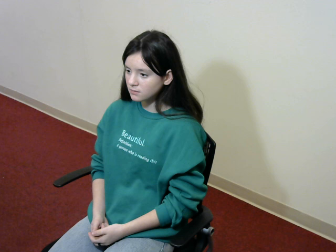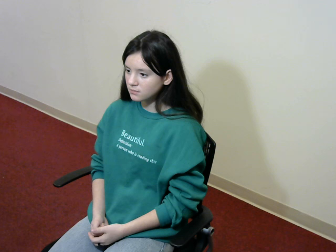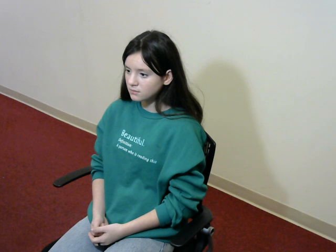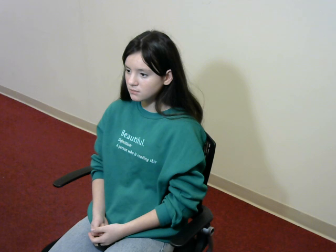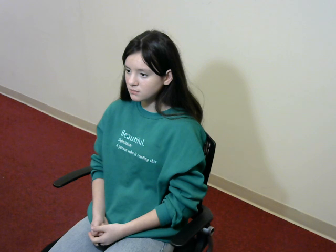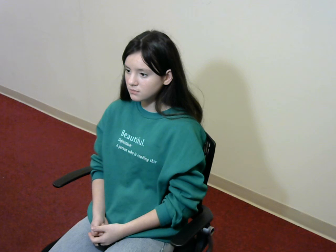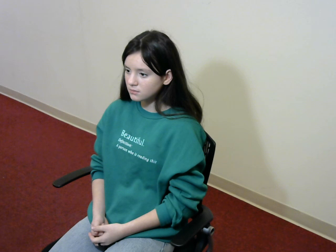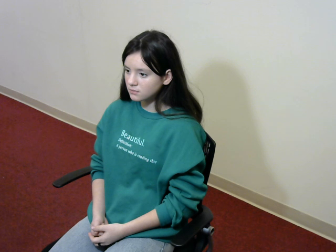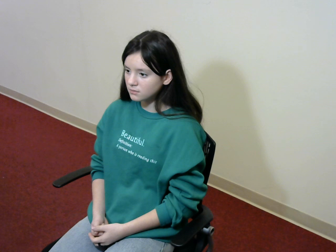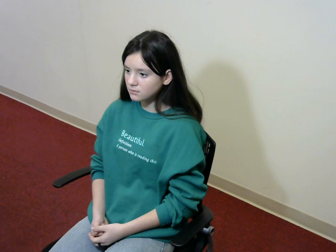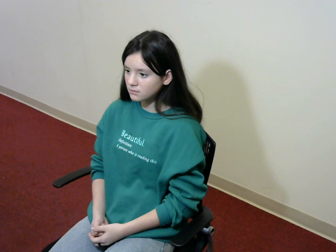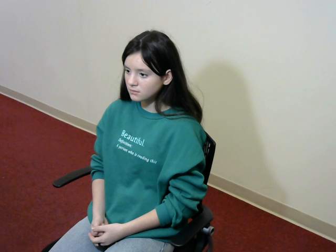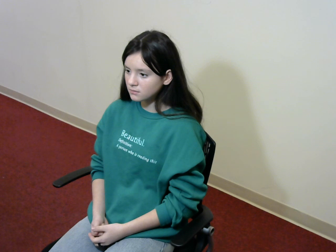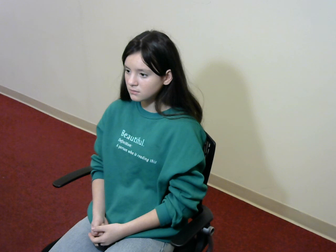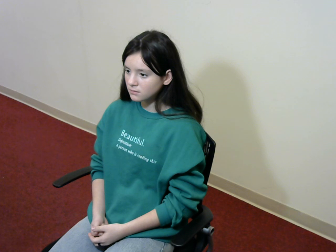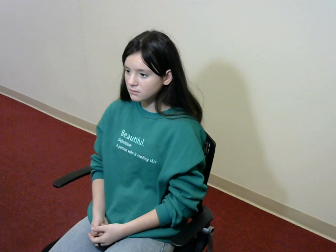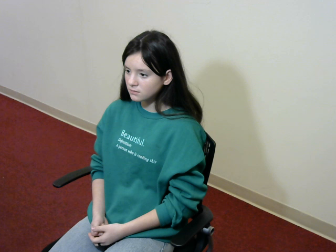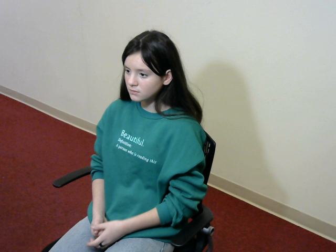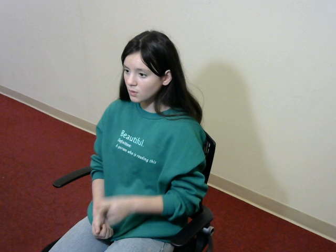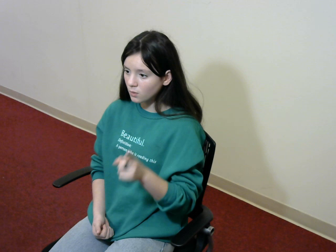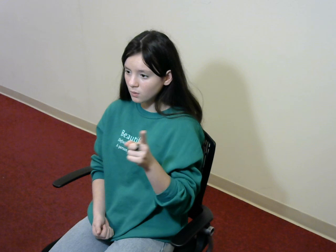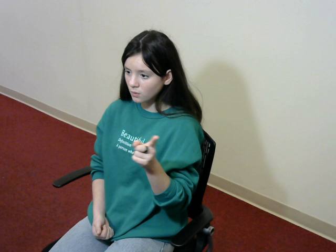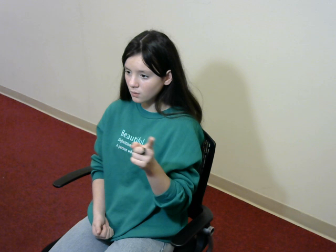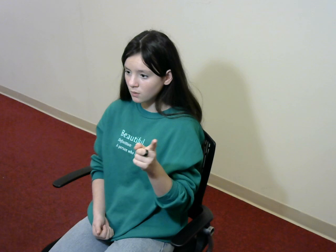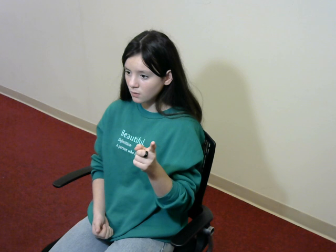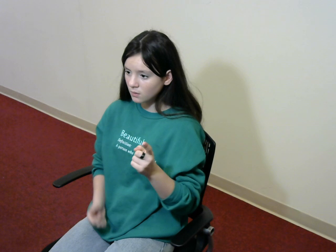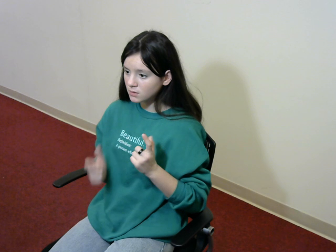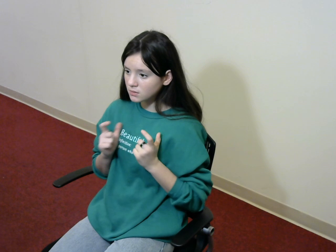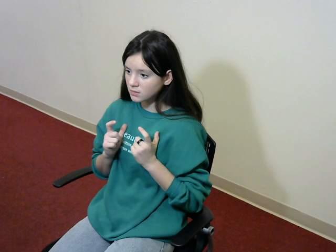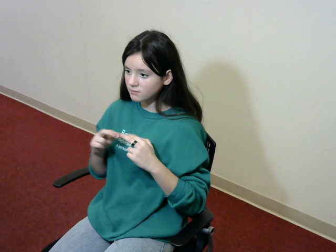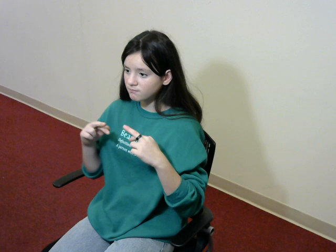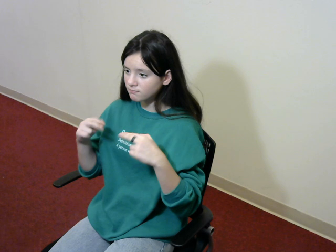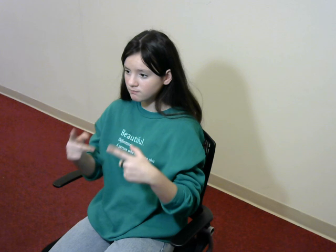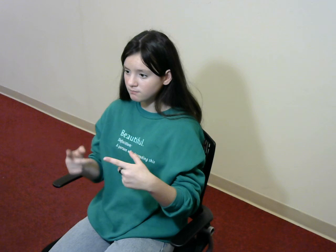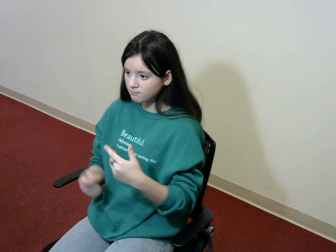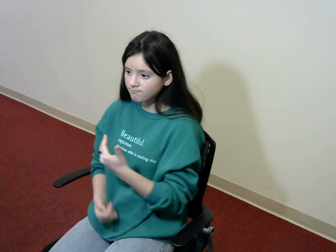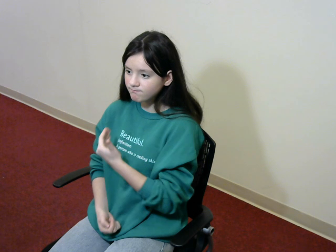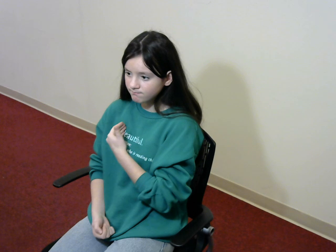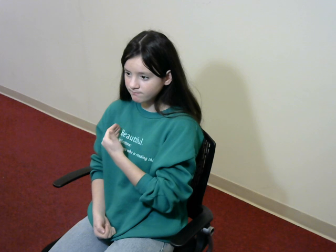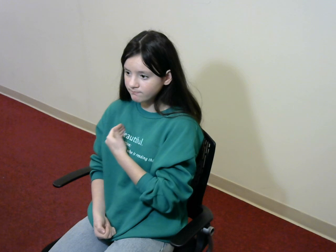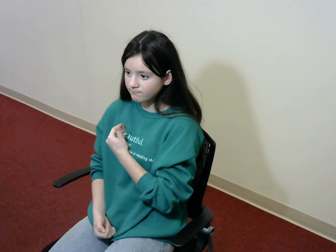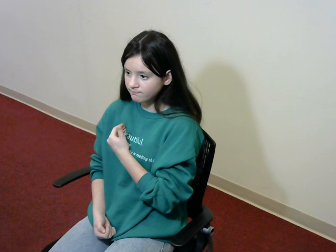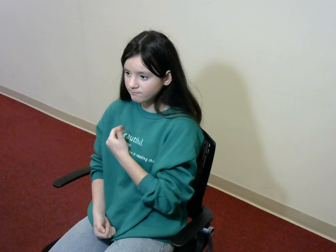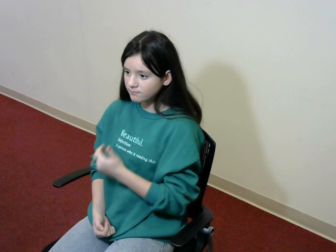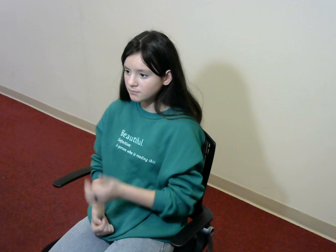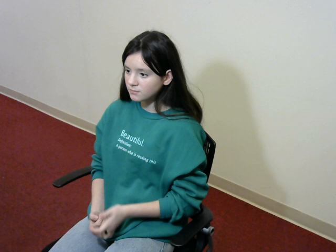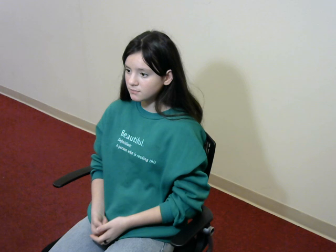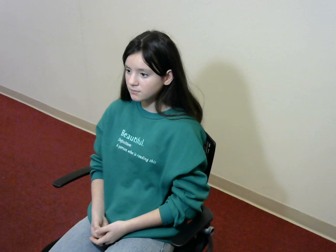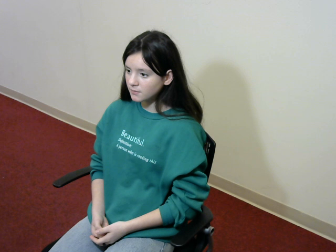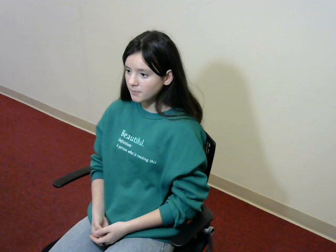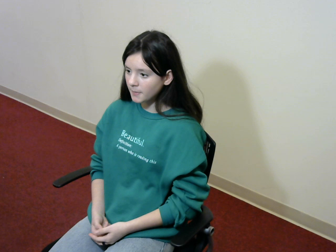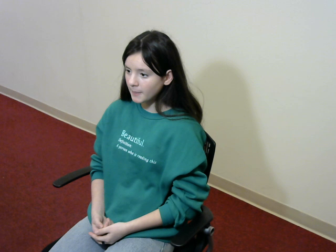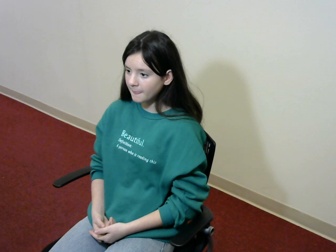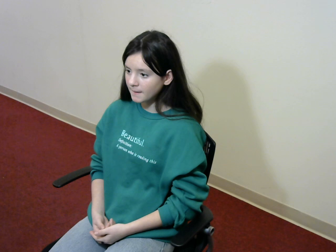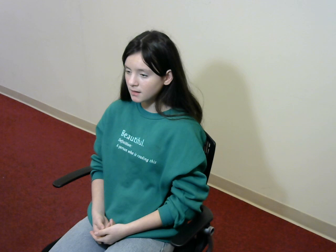O köynəyini dəyişmək istəyir